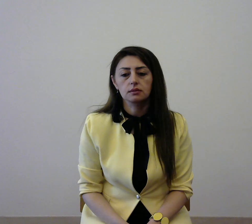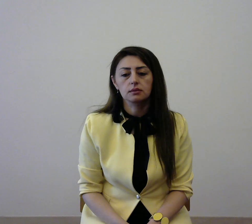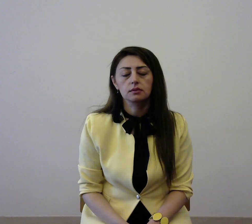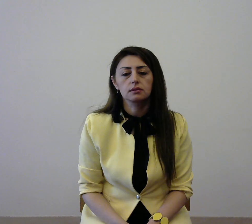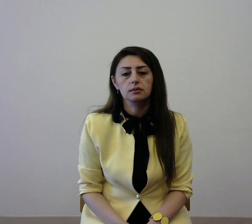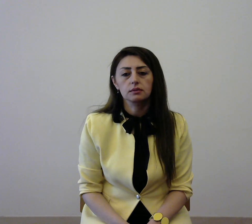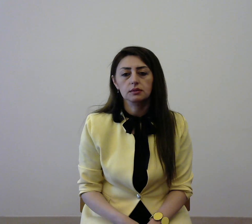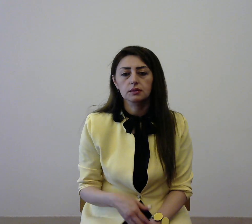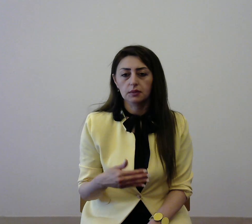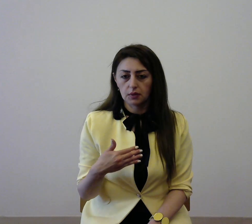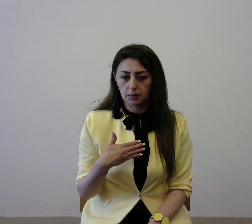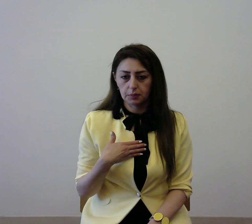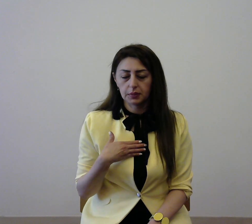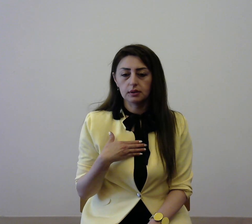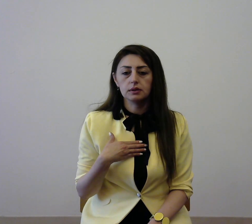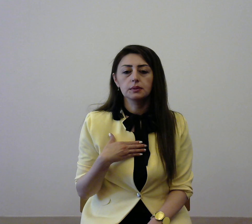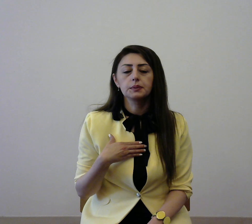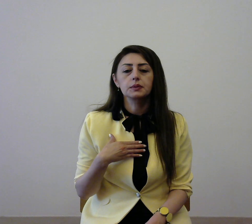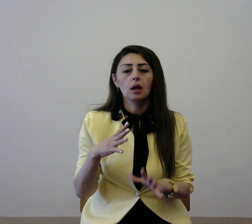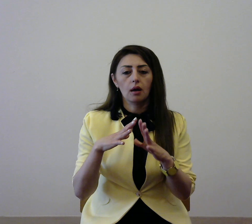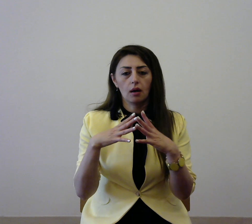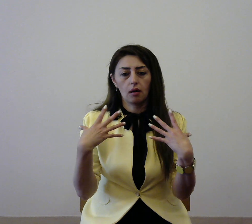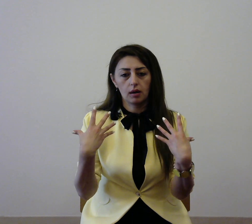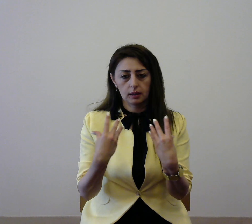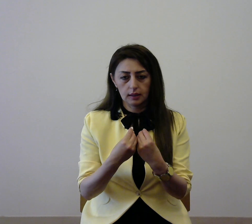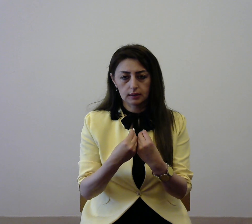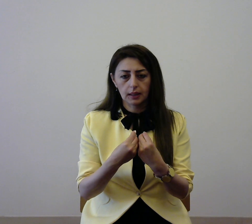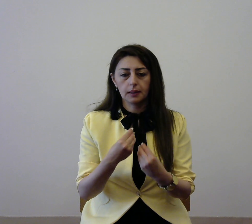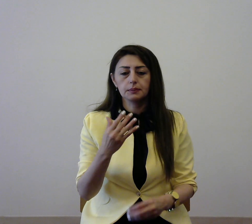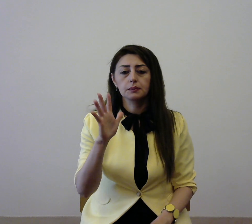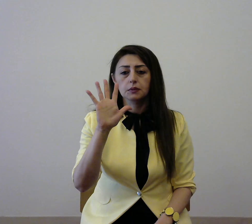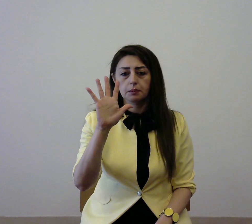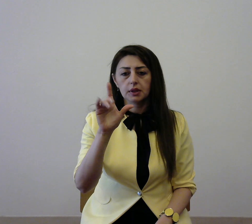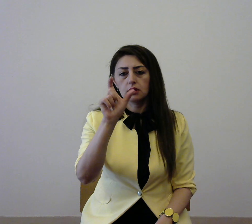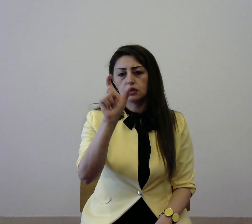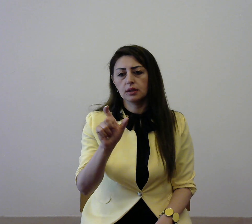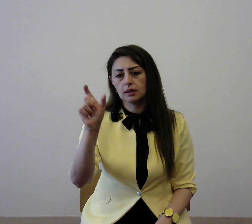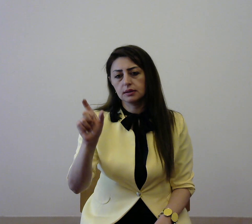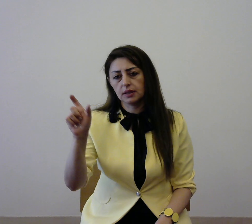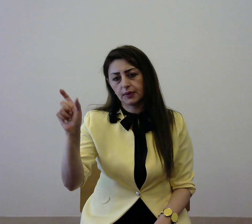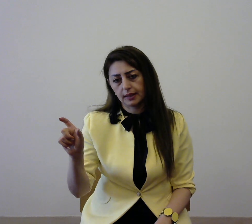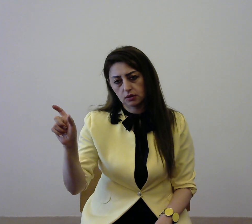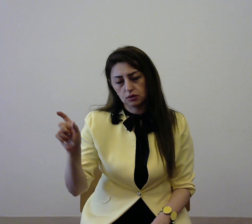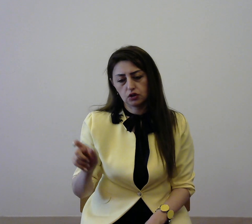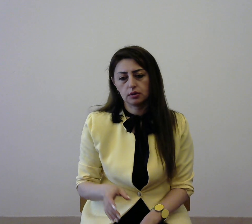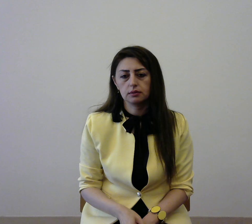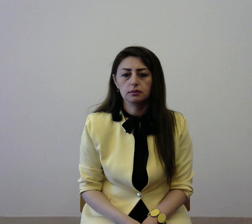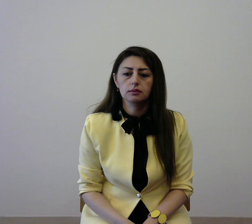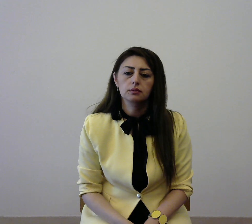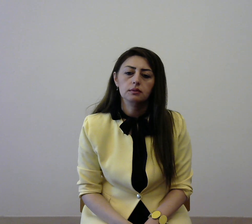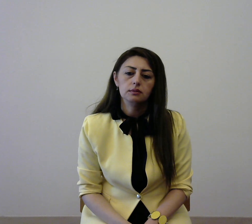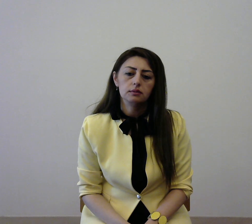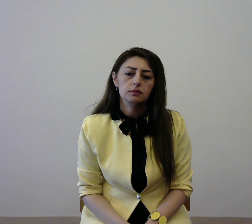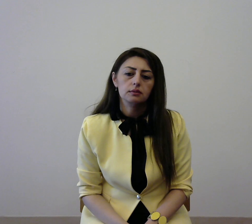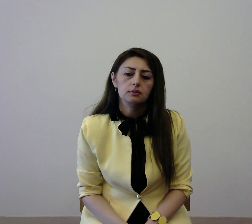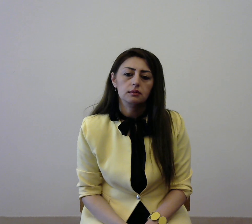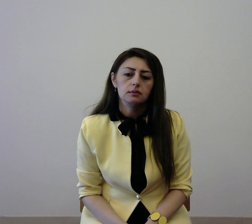Biz ailədə 5 nəfərik